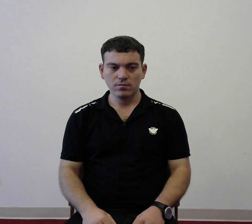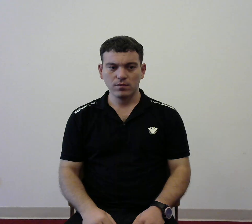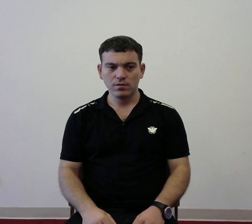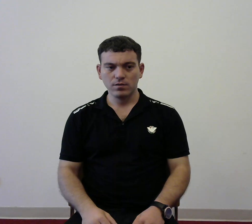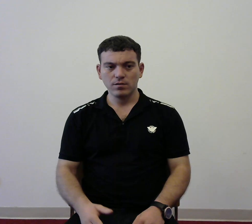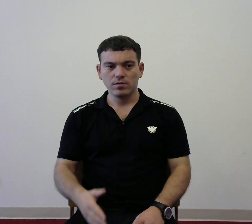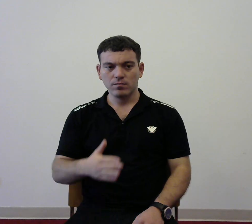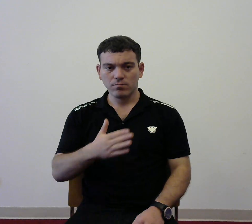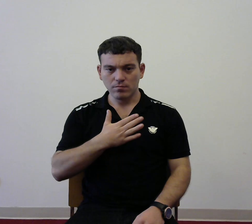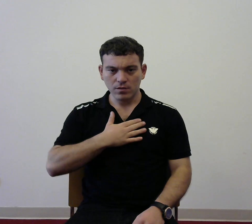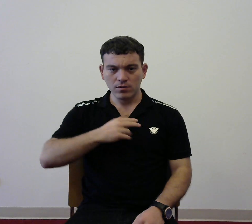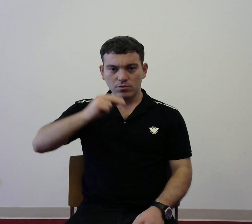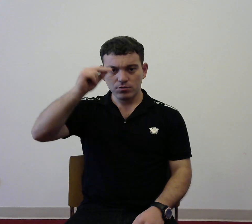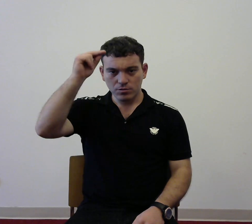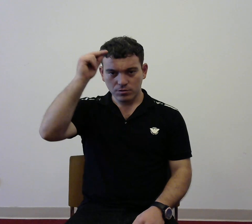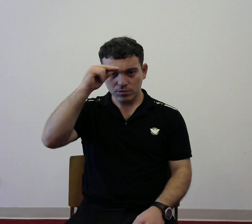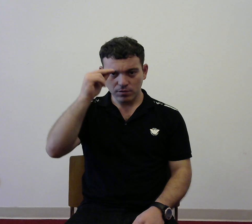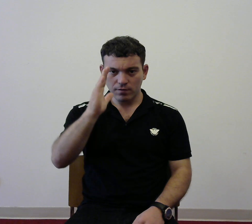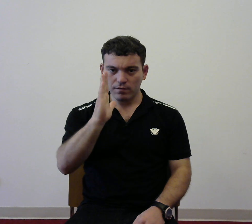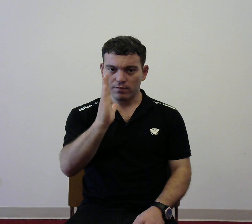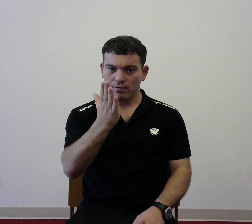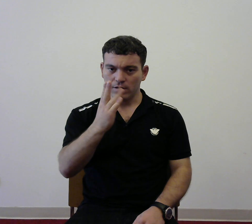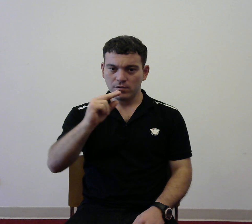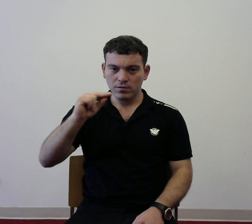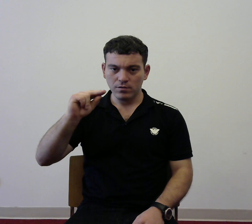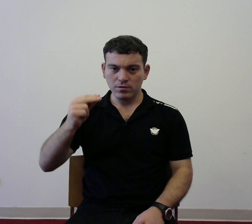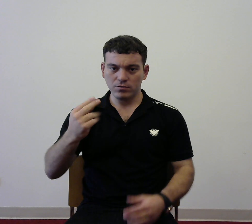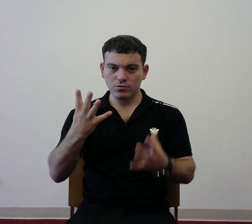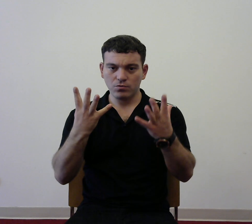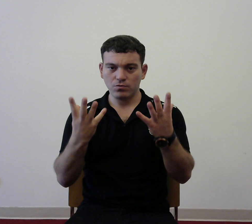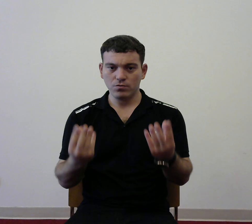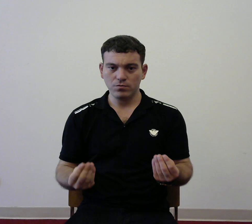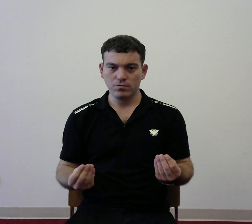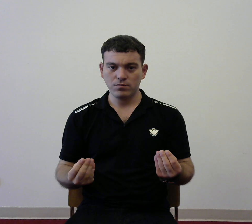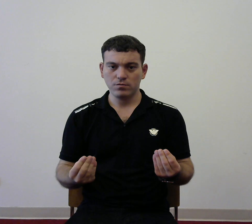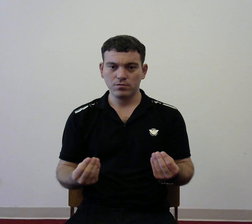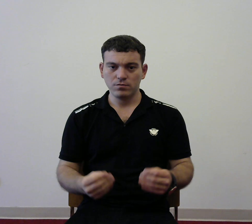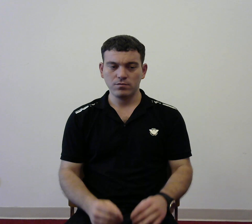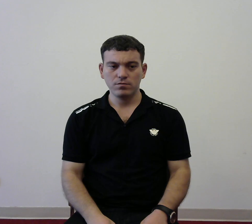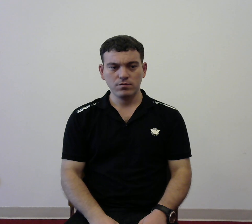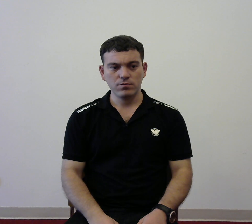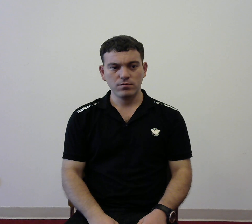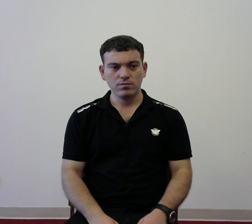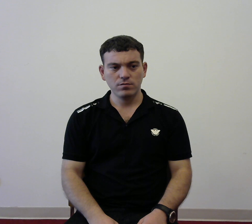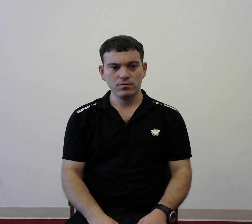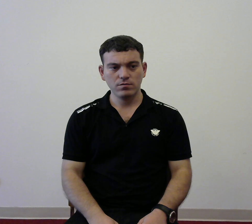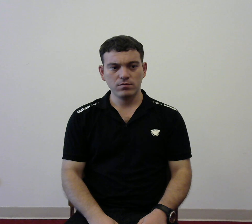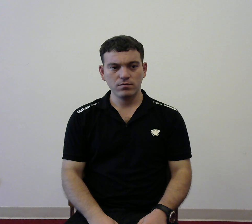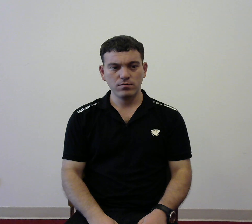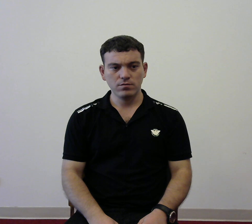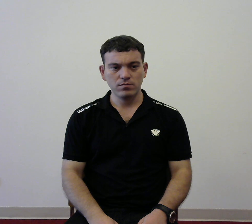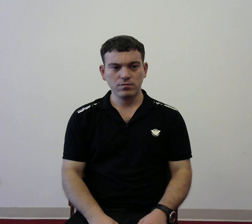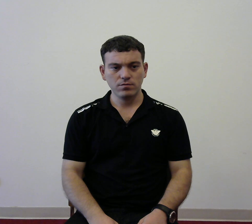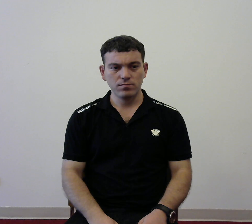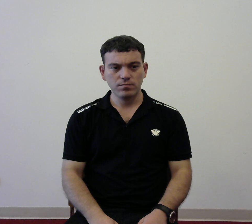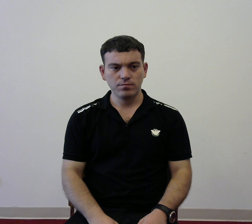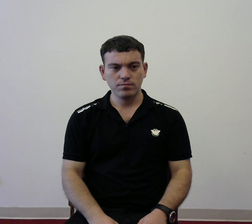Mənim dərslərim 2-ci və 4-cü günlərdir